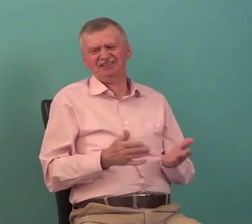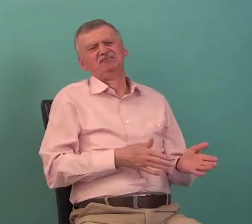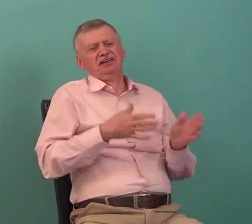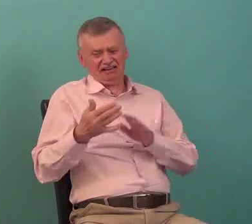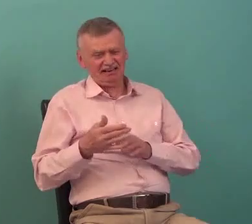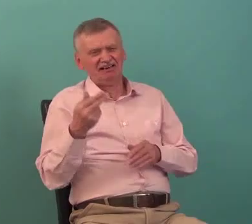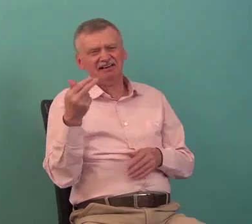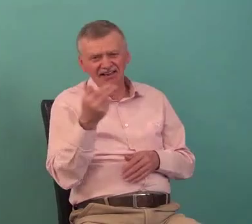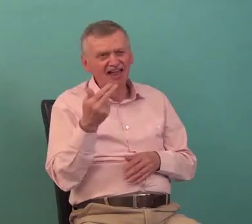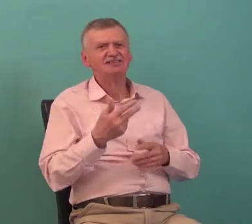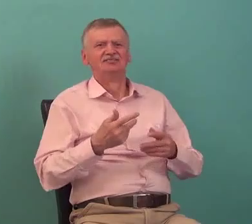W niedzielę mamy zawsze imprezy.